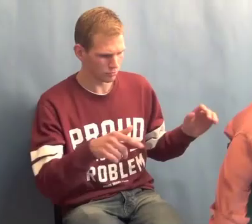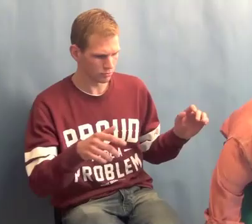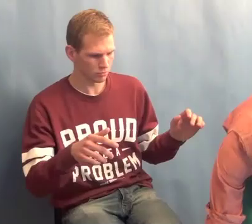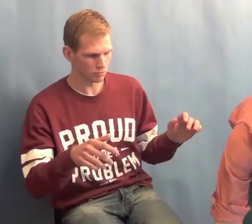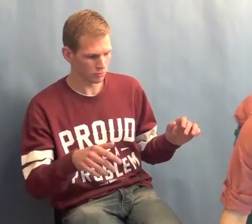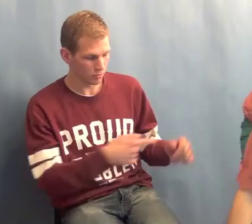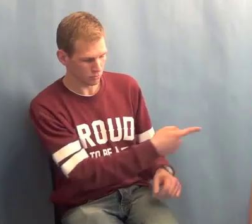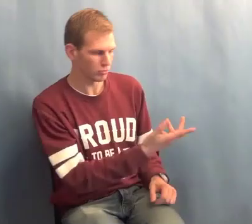No okej.